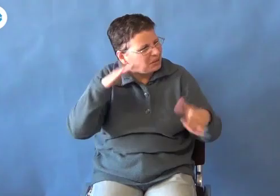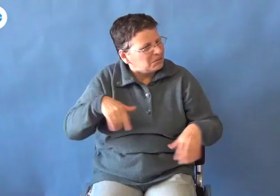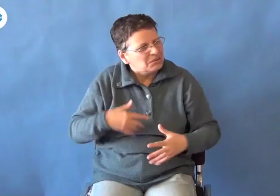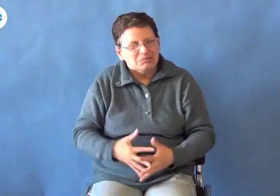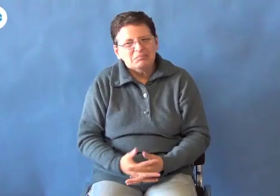Nie znam tego.